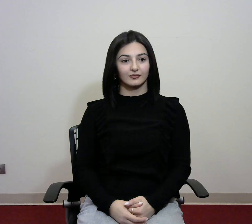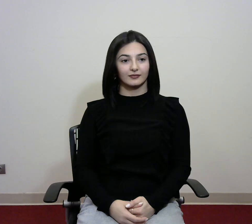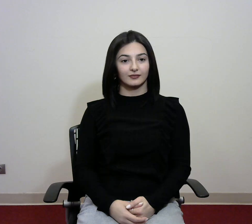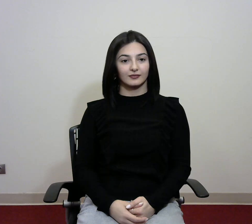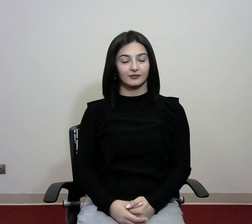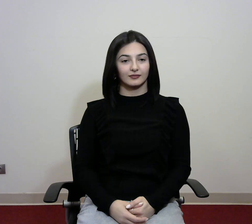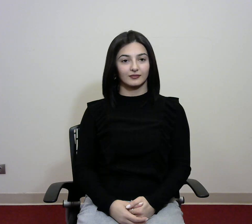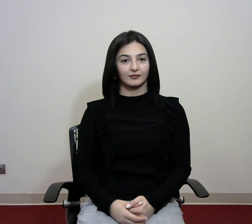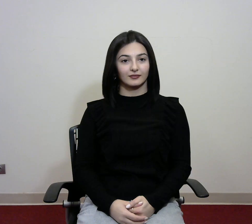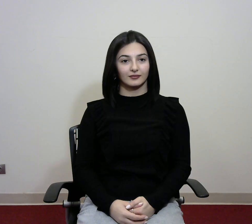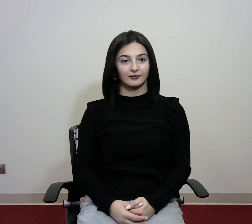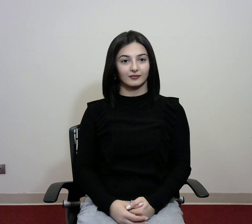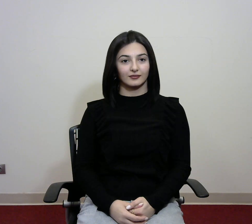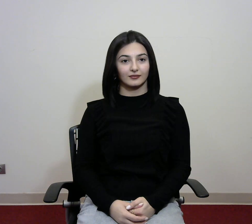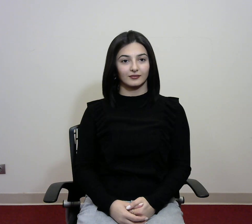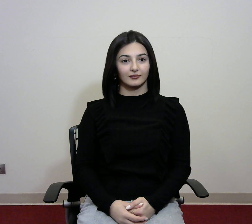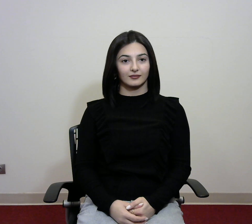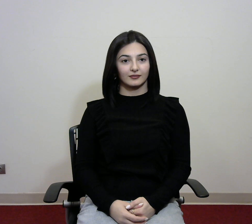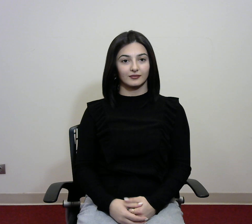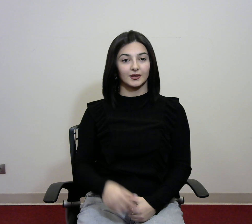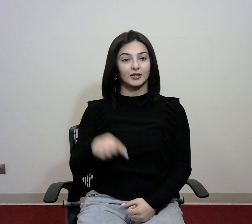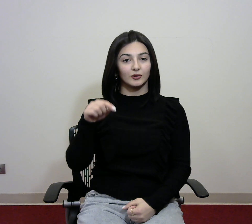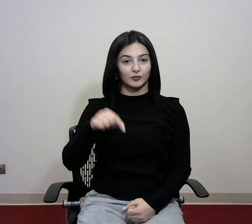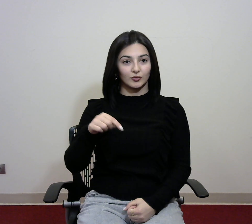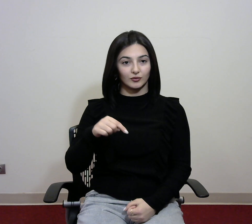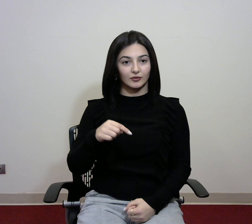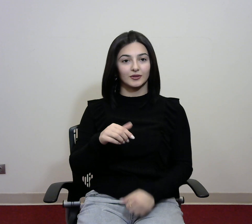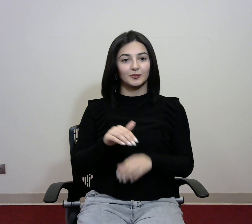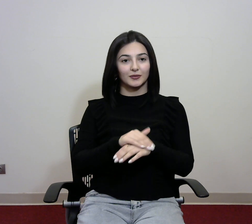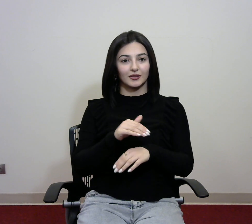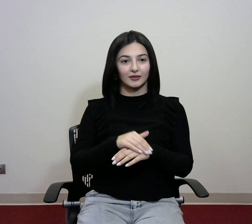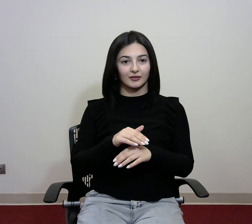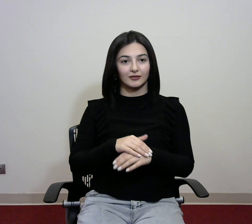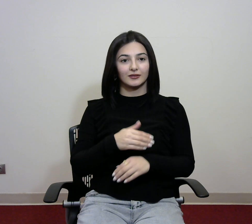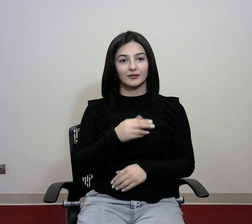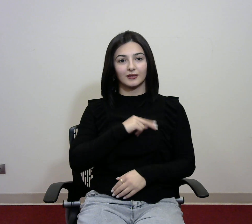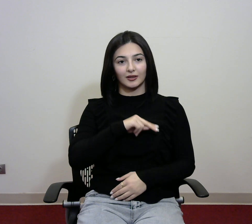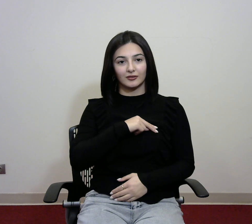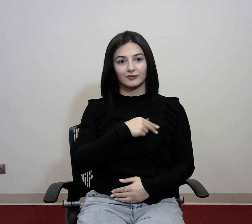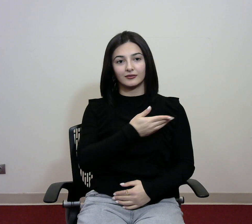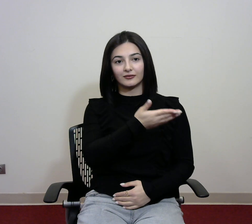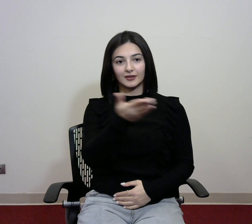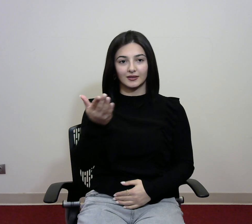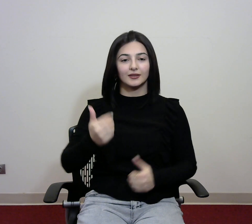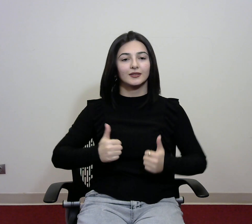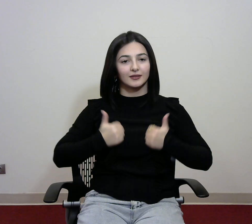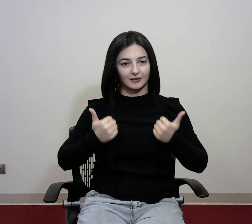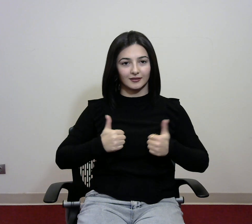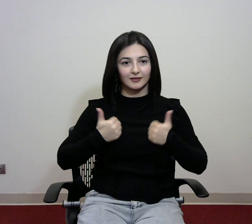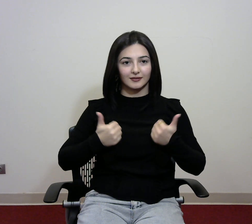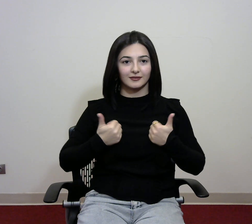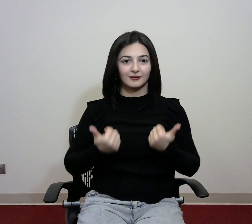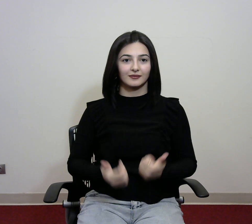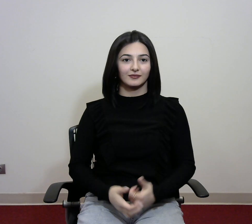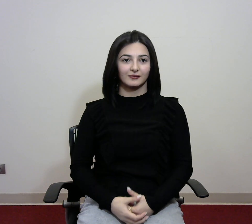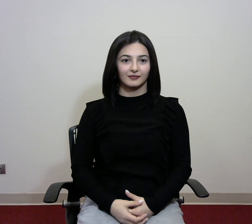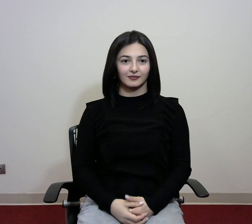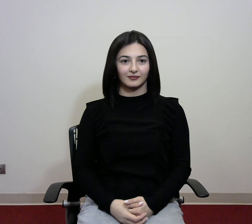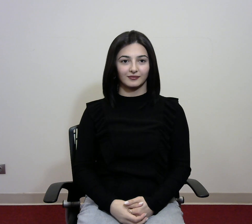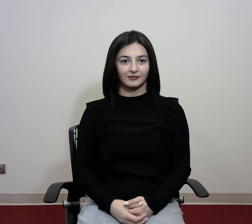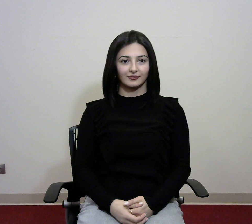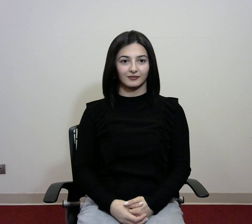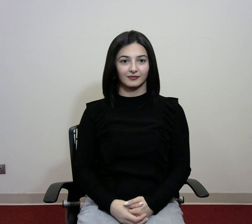Burda mehriban işçilər çalışır